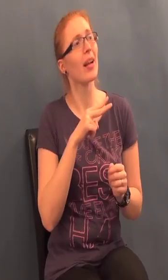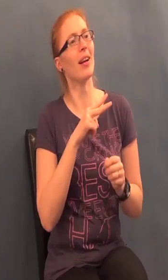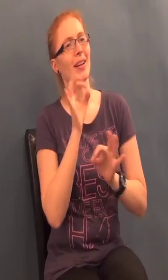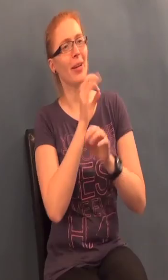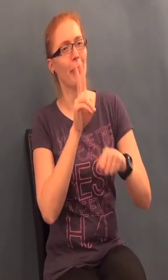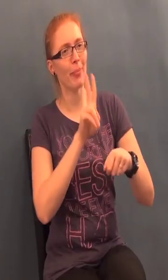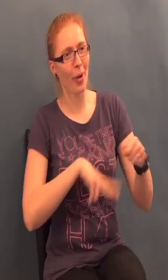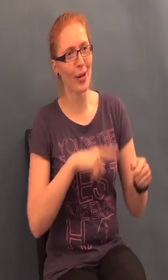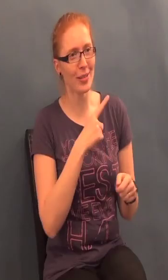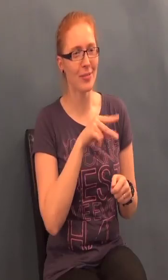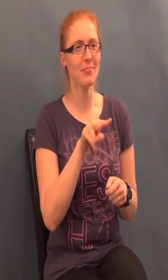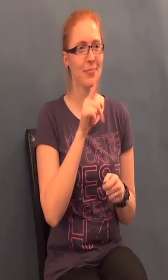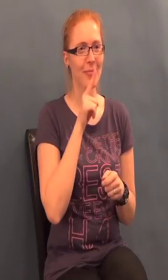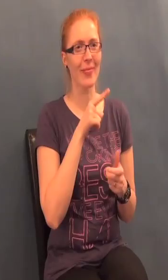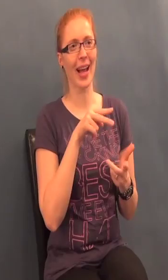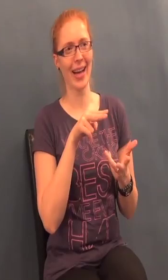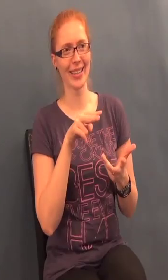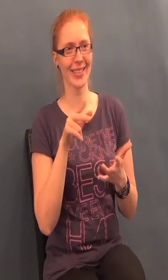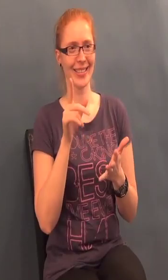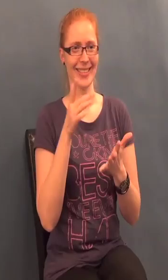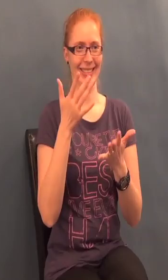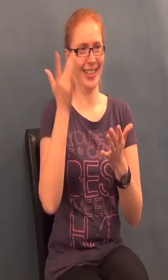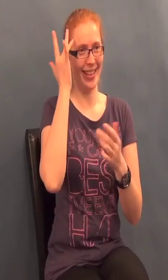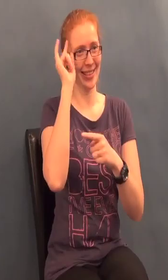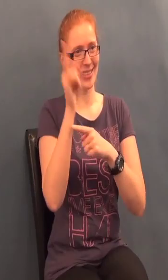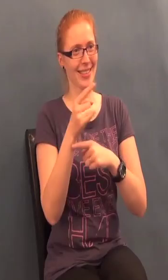Jest zmieszany widokiem policjanta, nie wie, co robić.